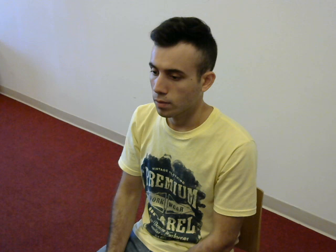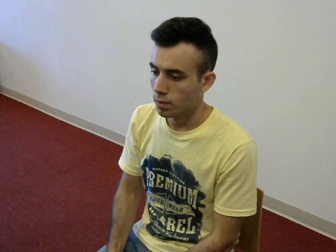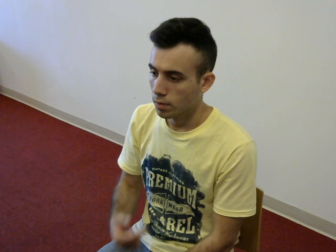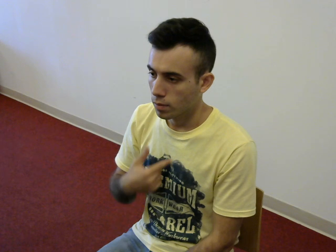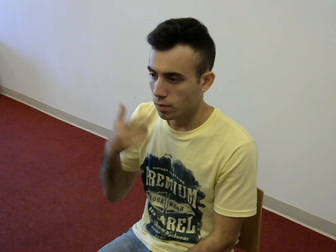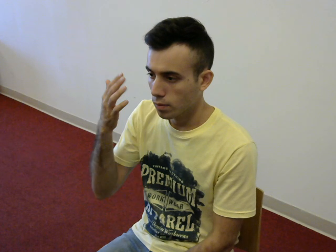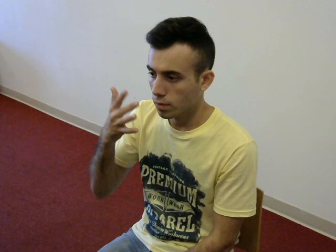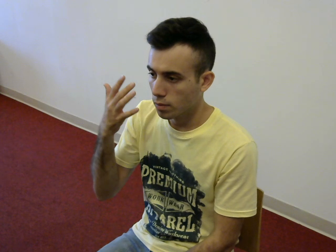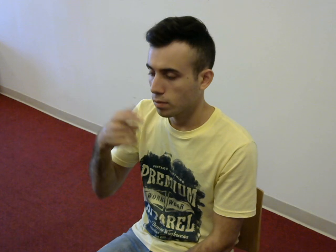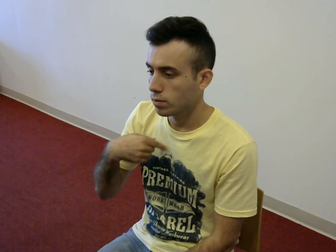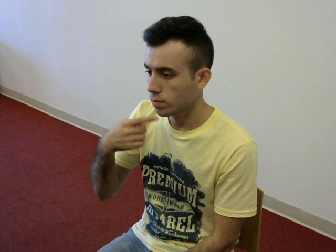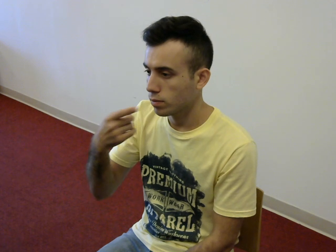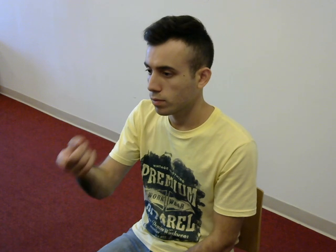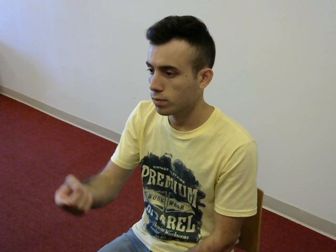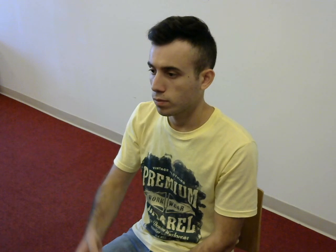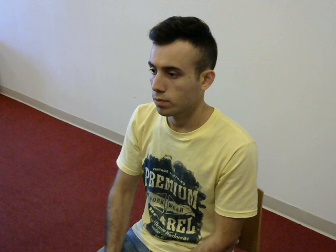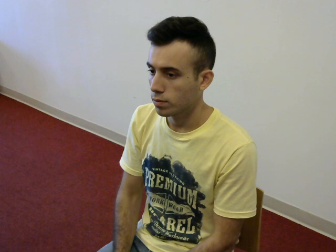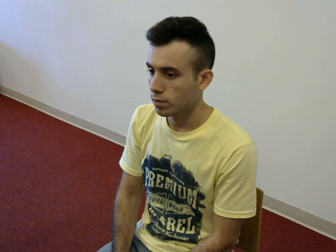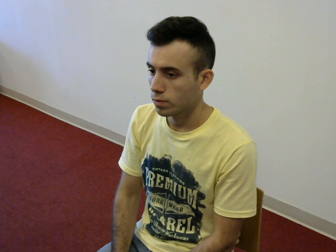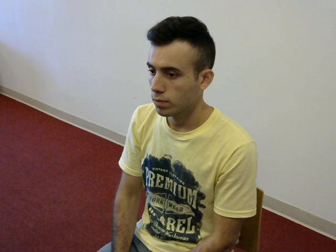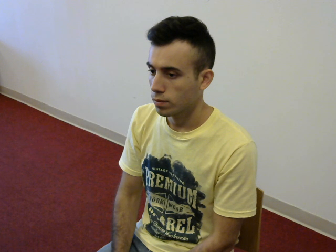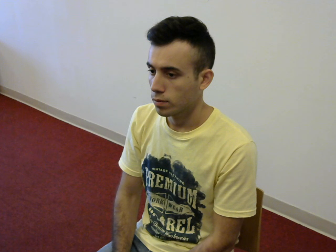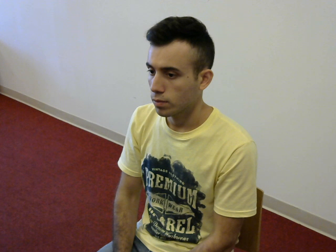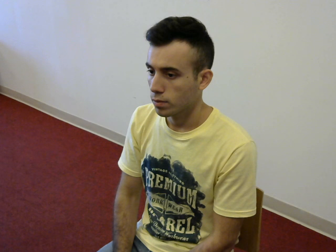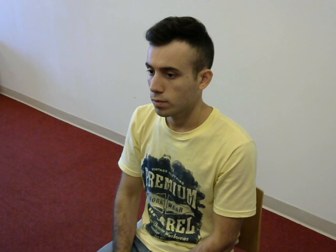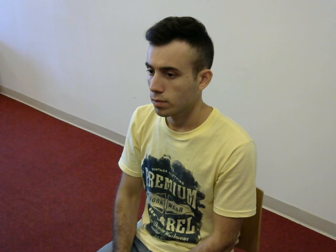Mən fikirləşim, deyərəm